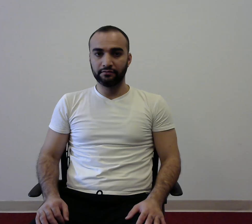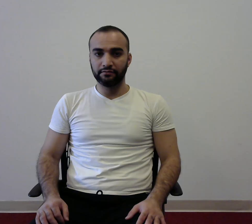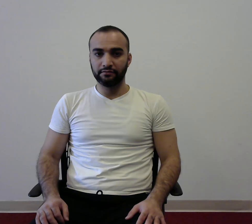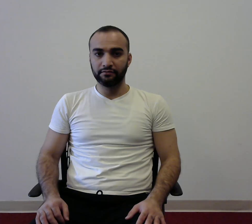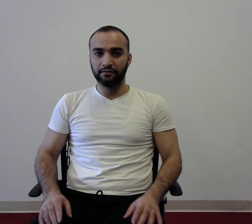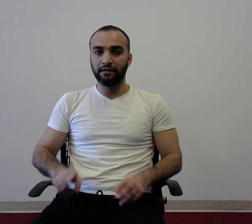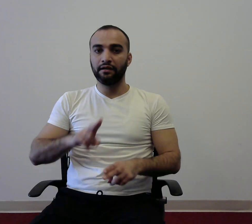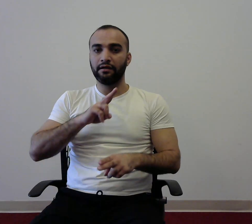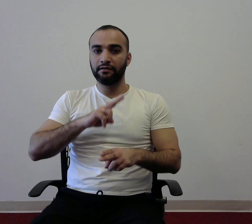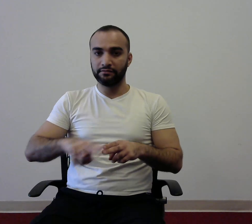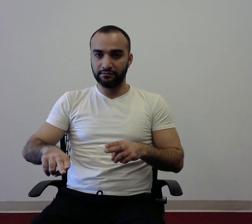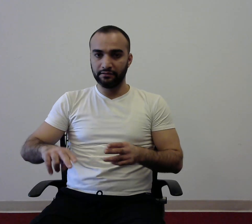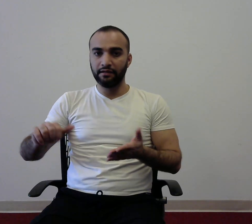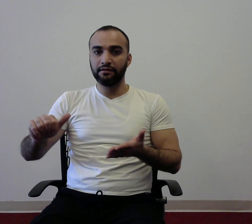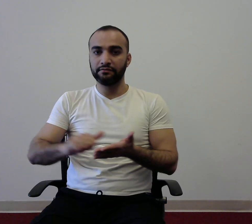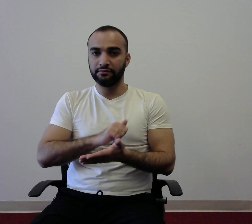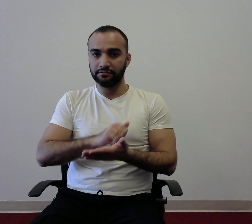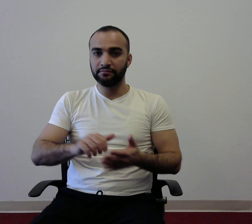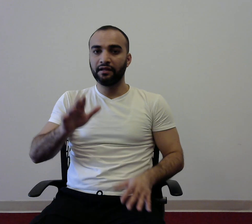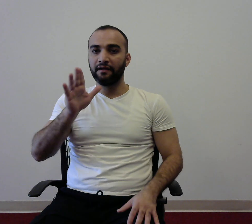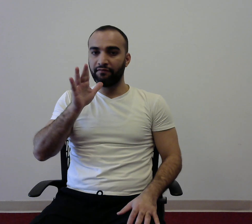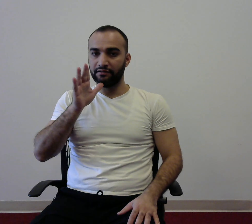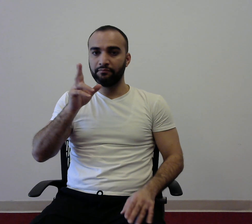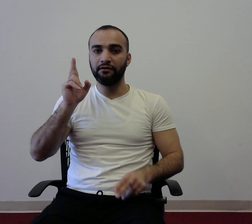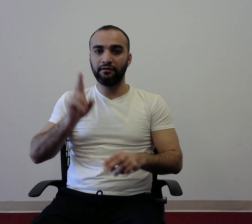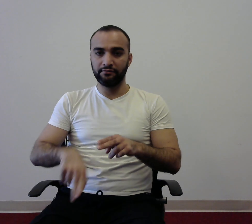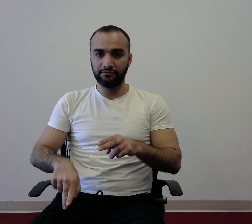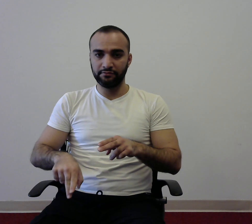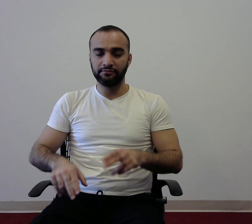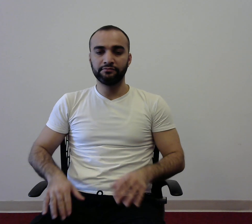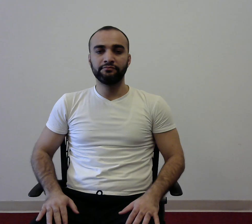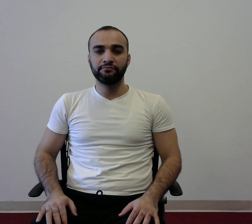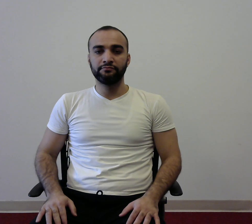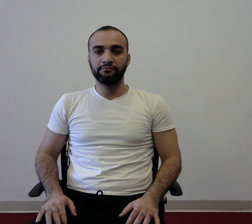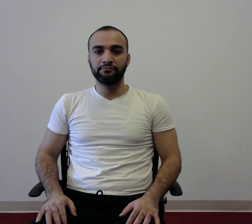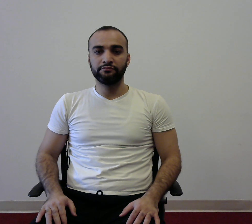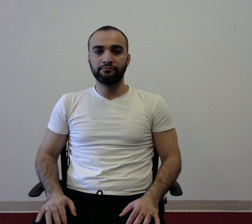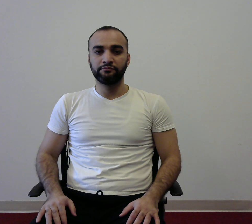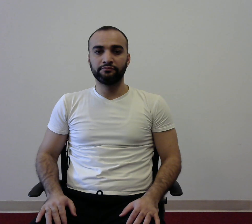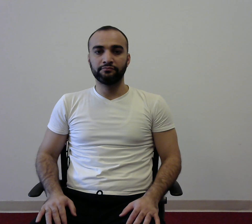İtmiş sənədin vaxtı bitib